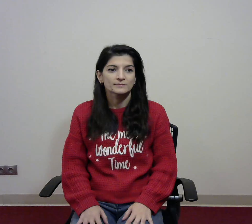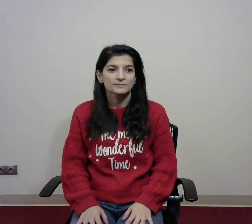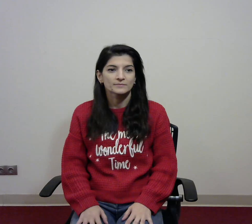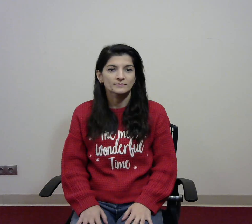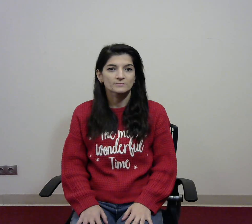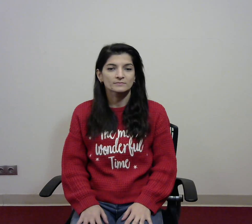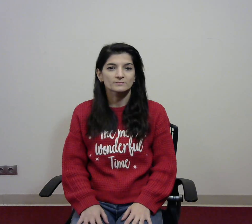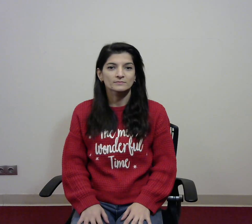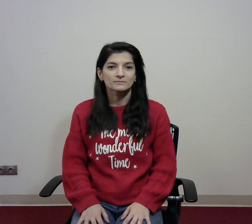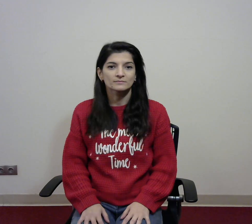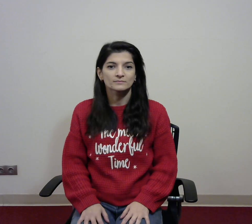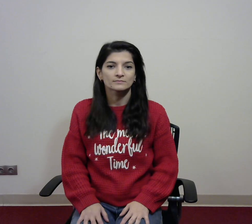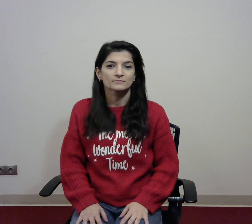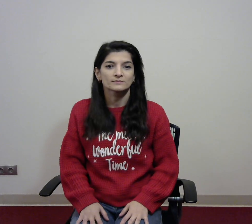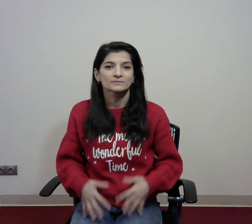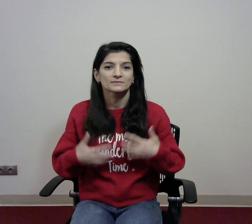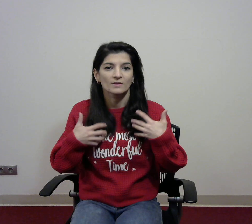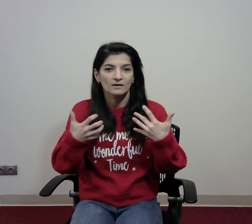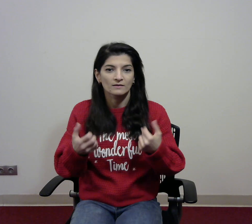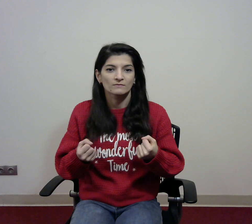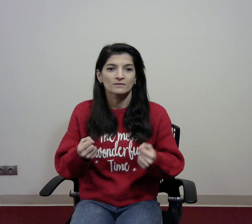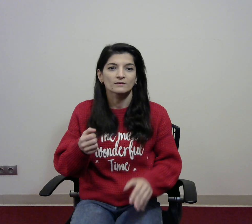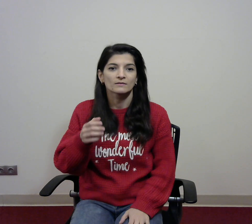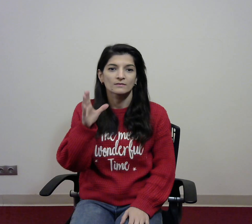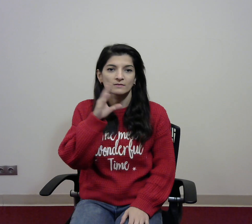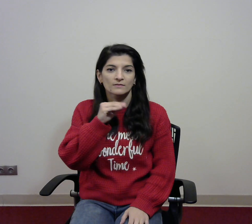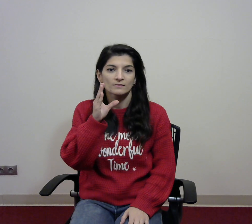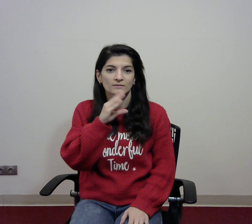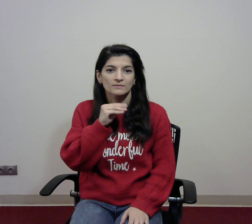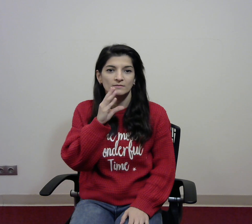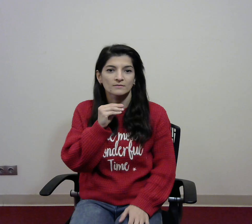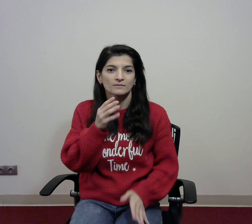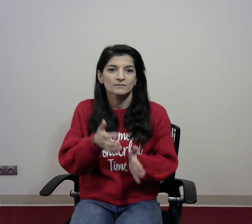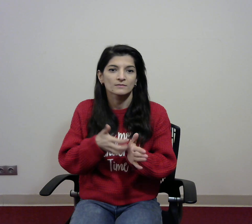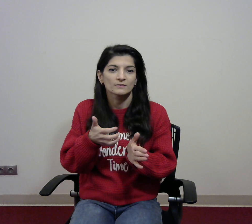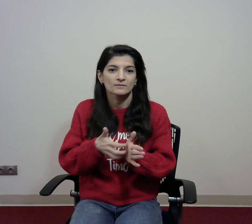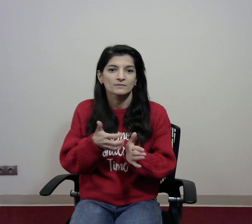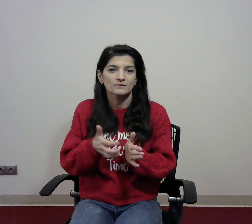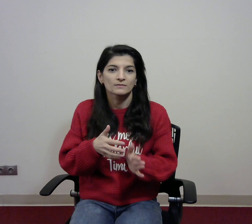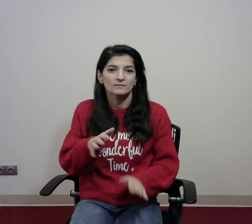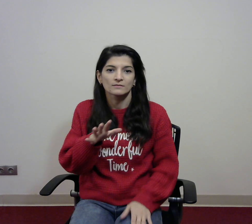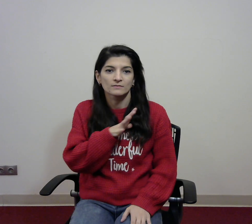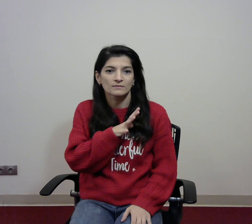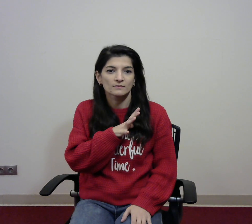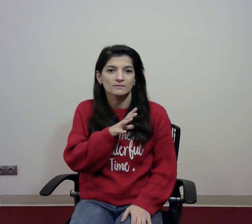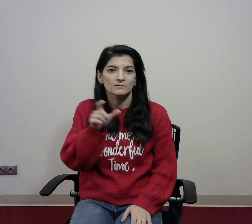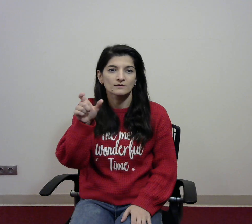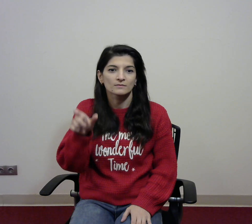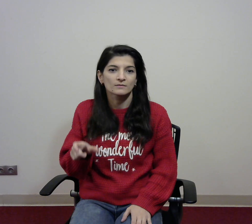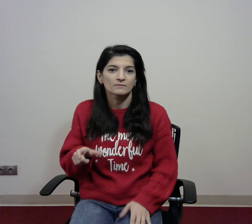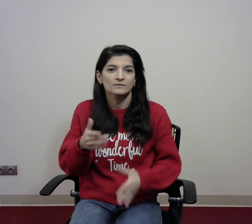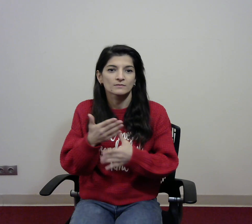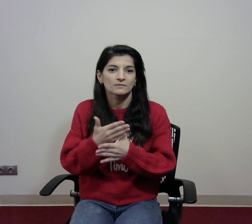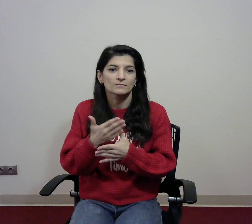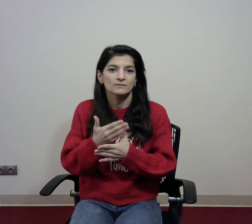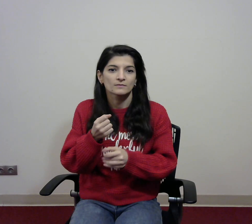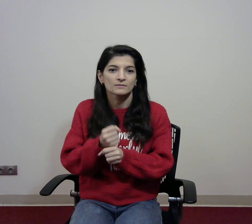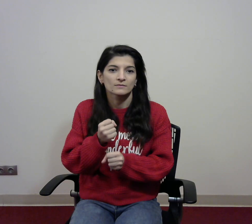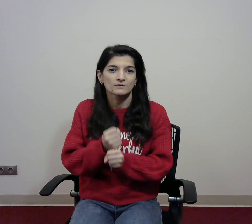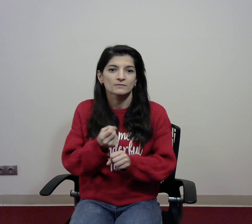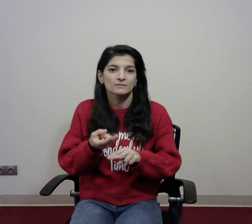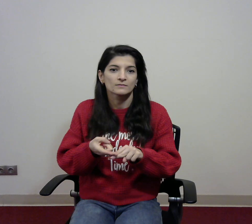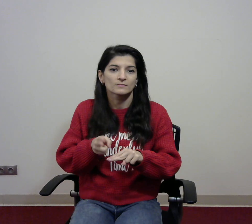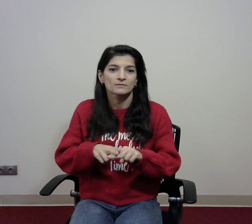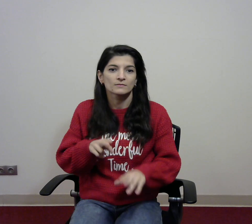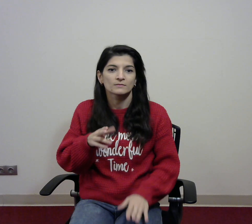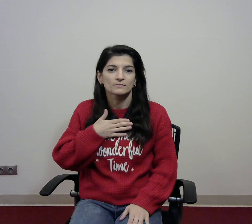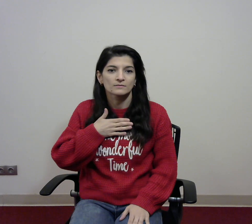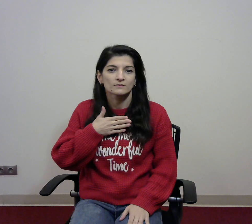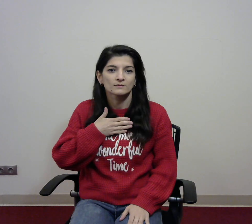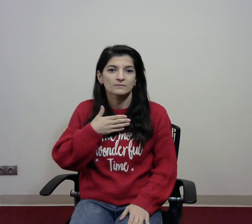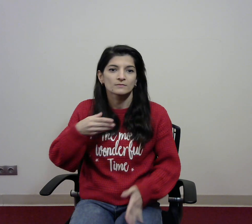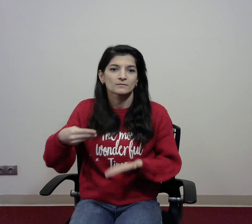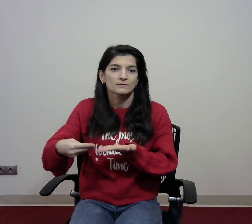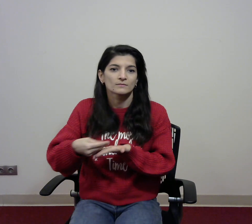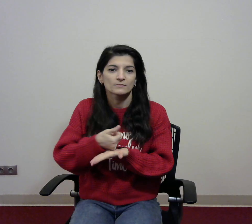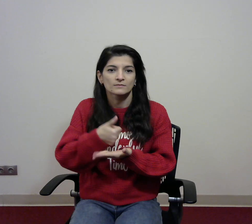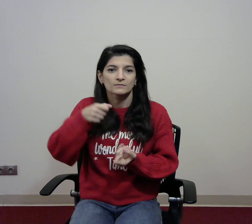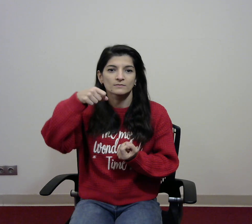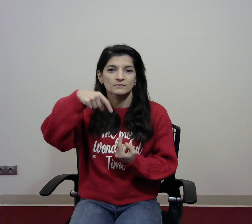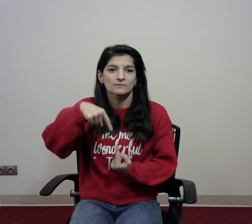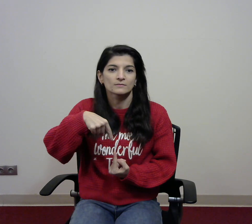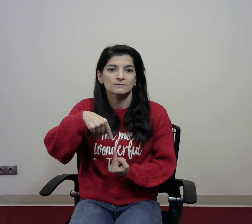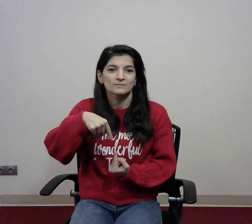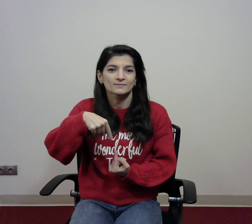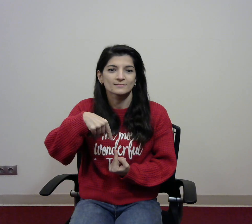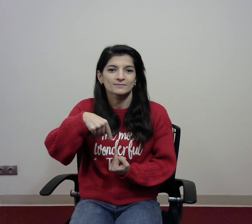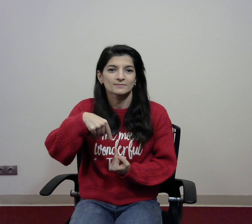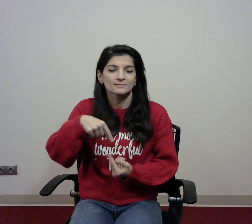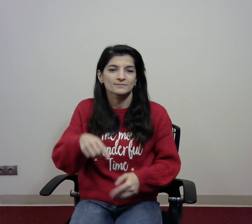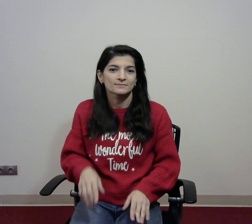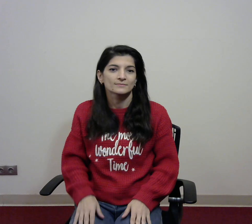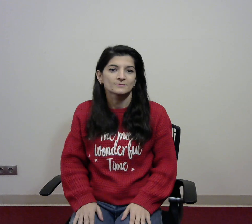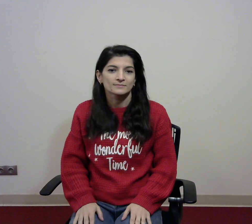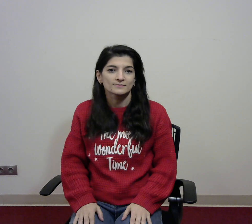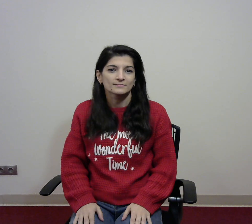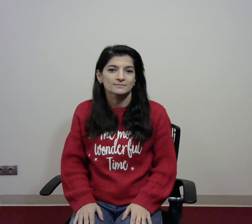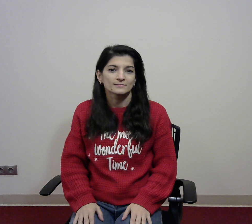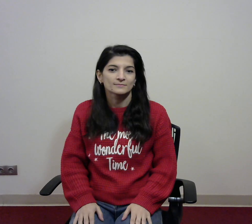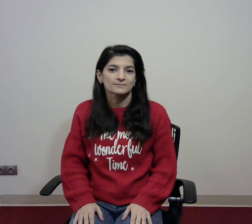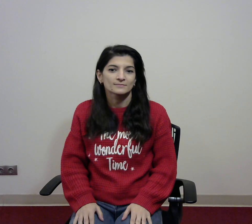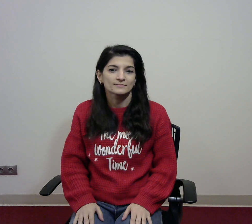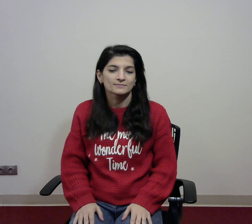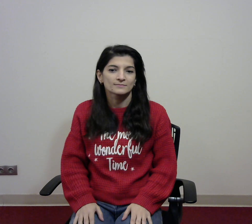Sağlamlıq imkanı məhdud olan şəxsə kömək etdiyimə görə mənə ödəniş düşürmü?